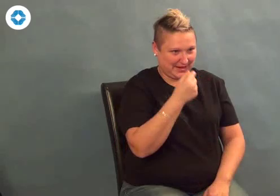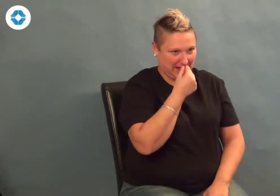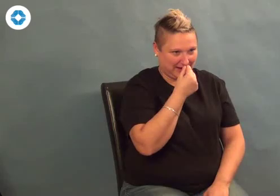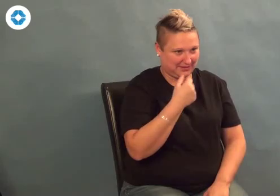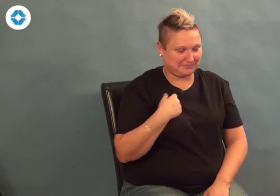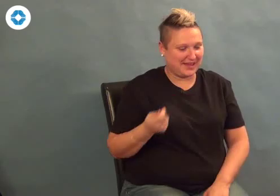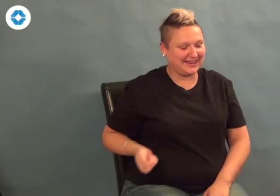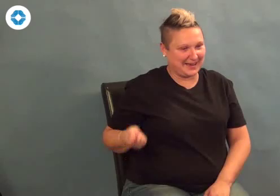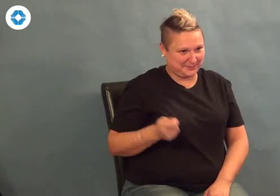Ja - Charlie Chaplin.